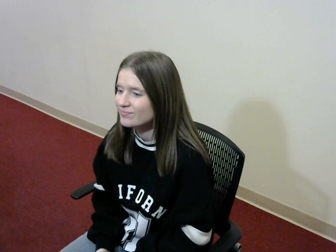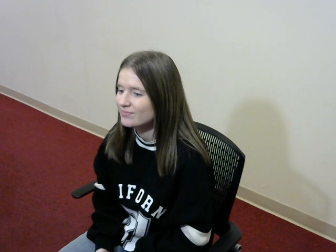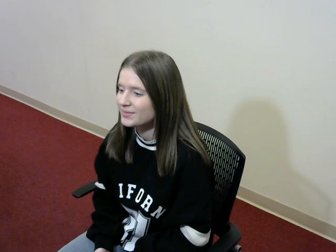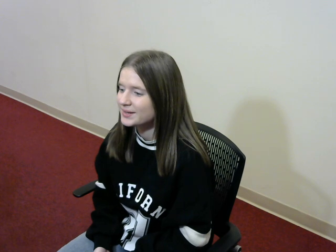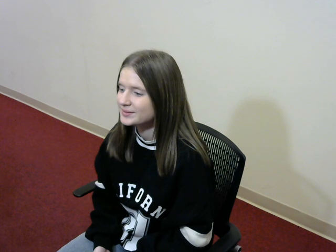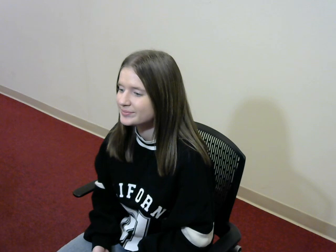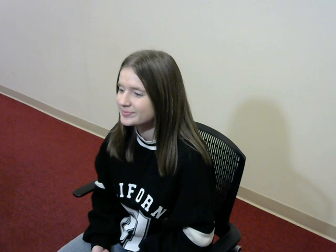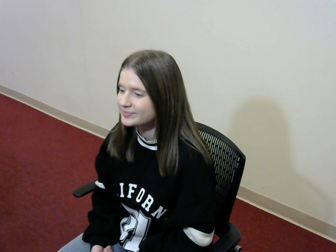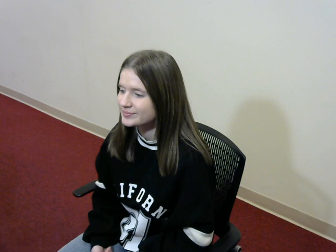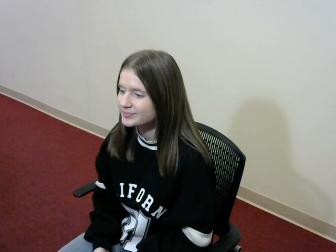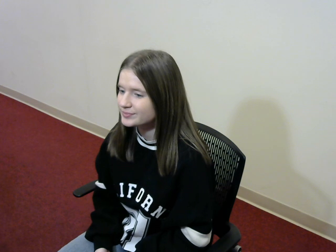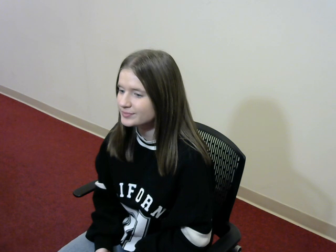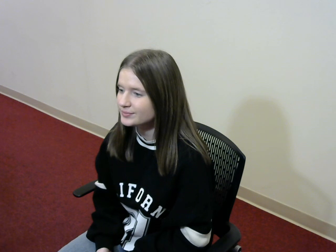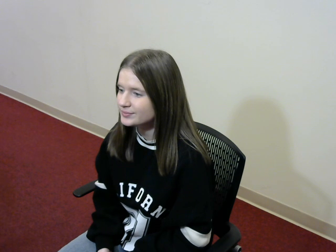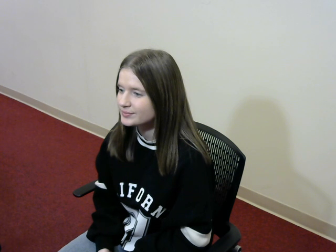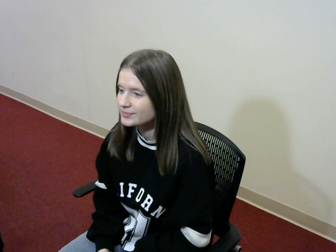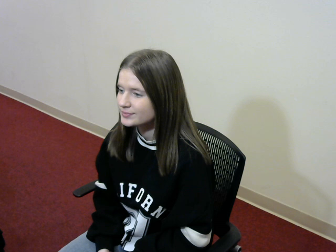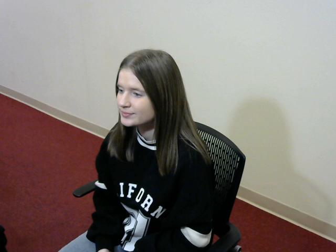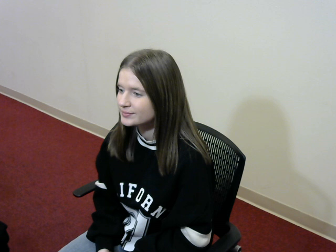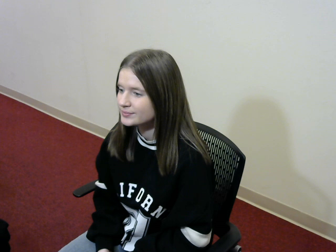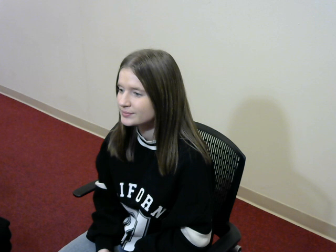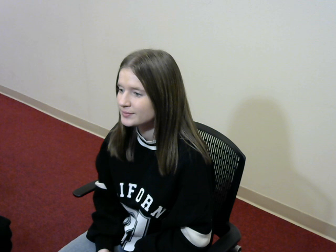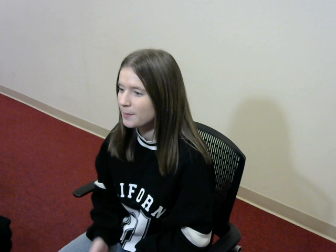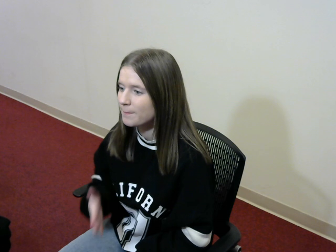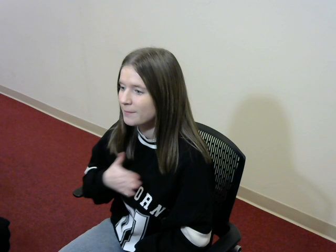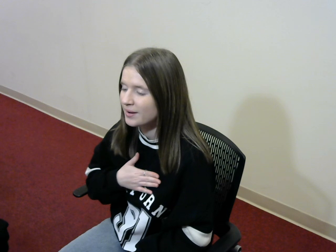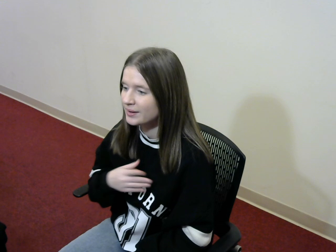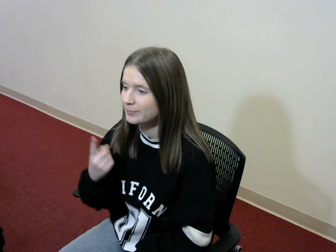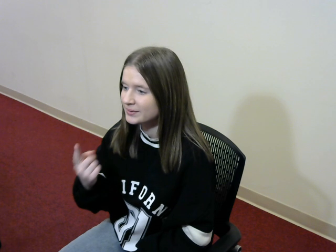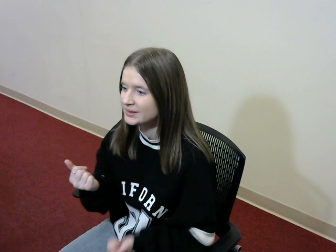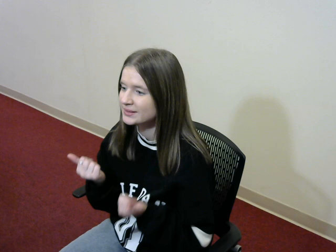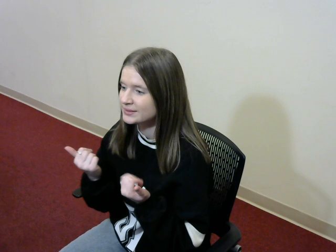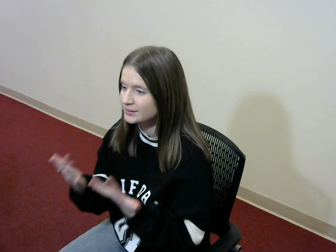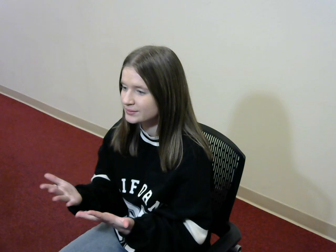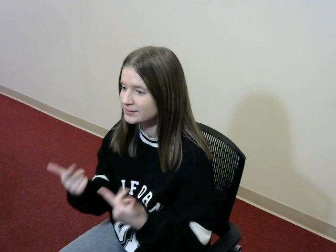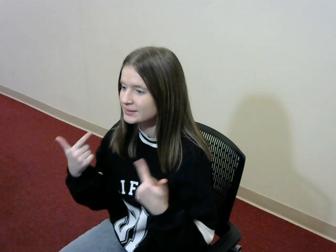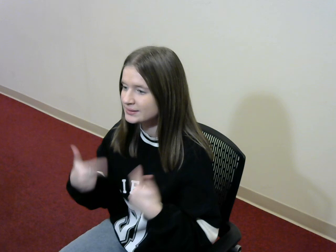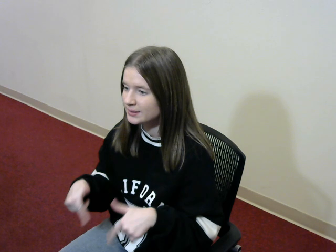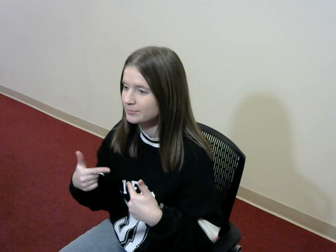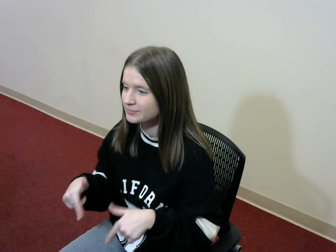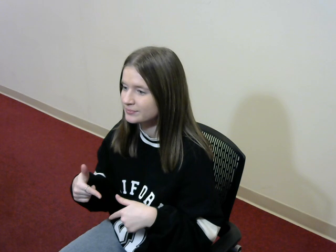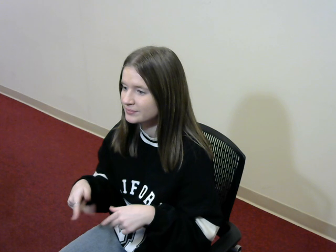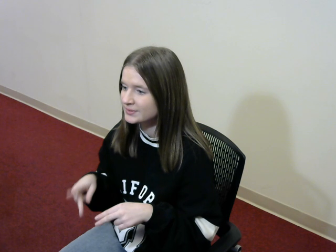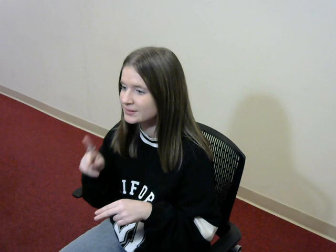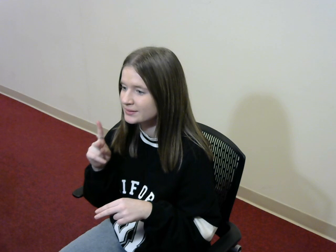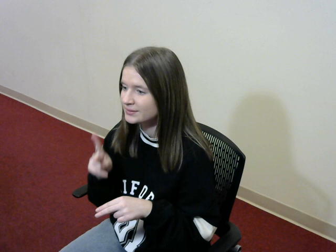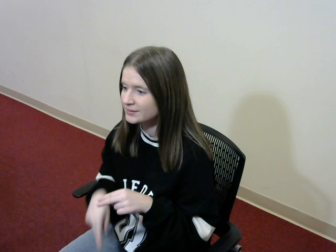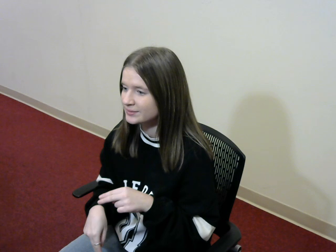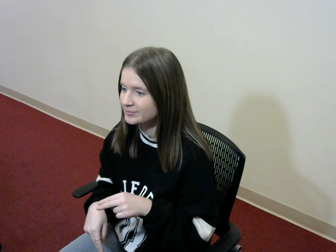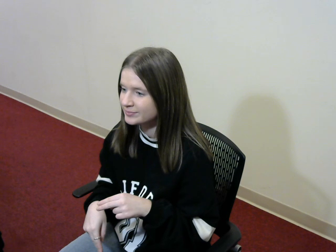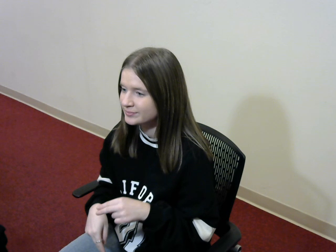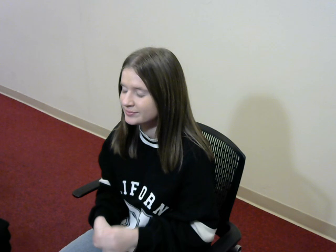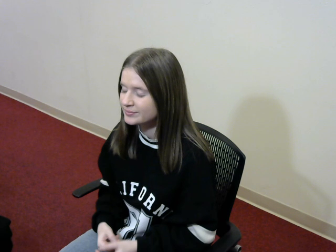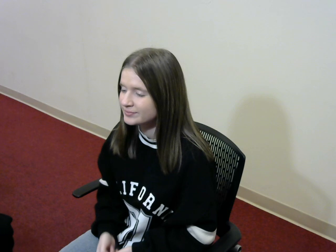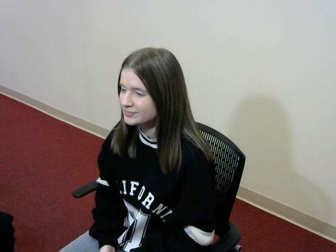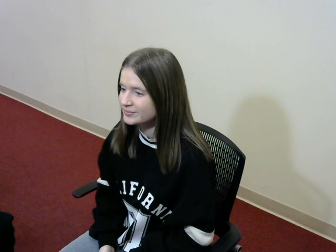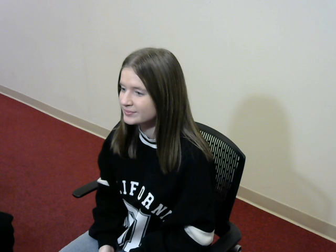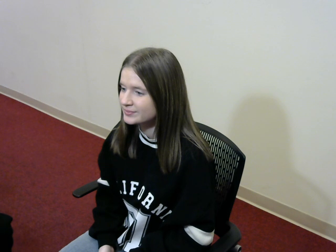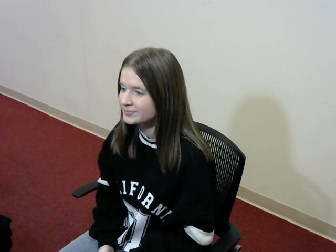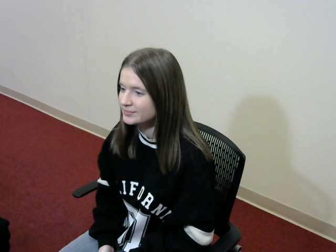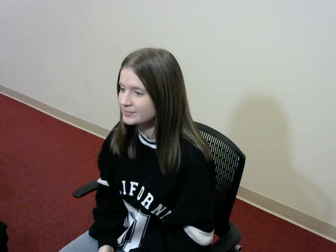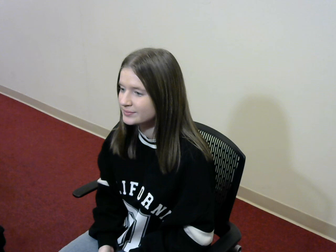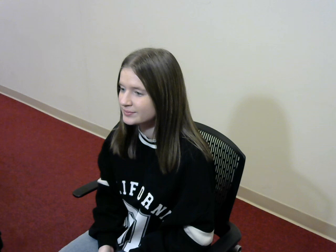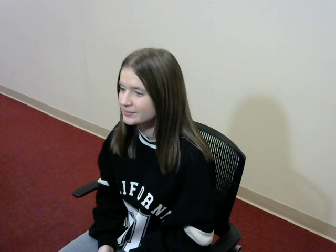Mən bir neçə imtahandan kəsildim